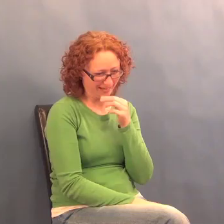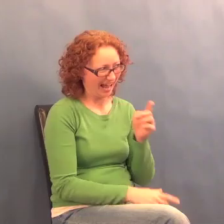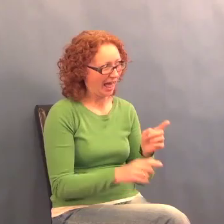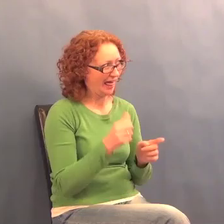Jeden.